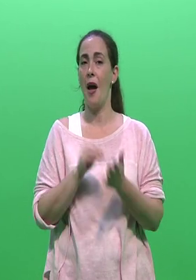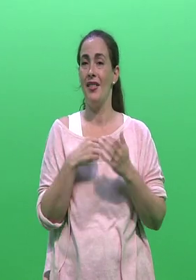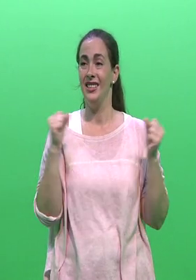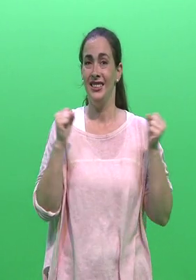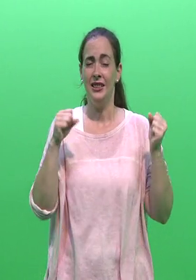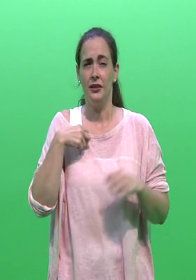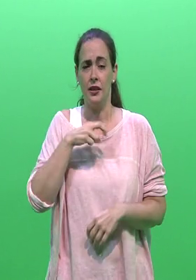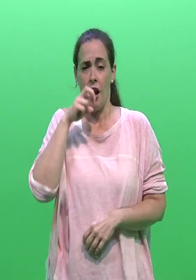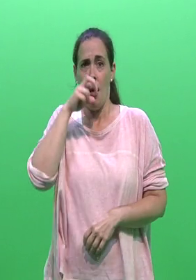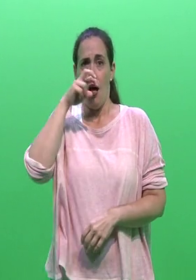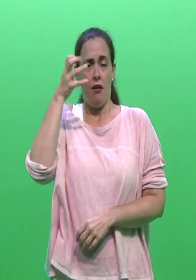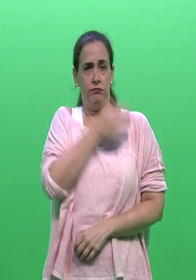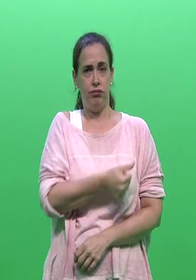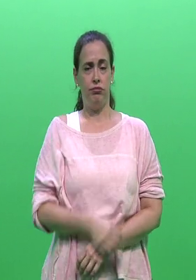De vegades tinc fred i no puc respirar.